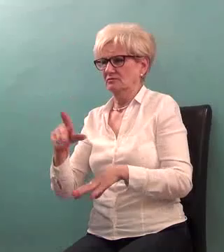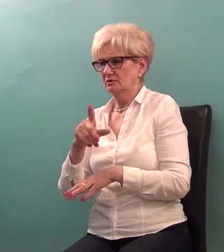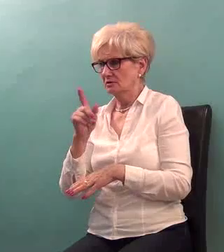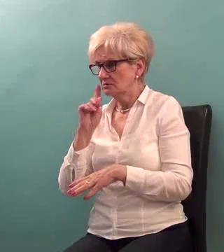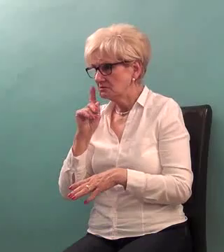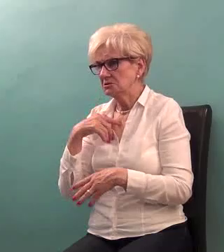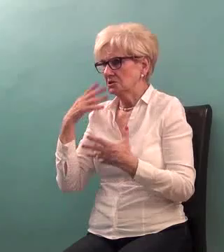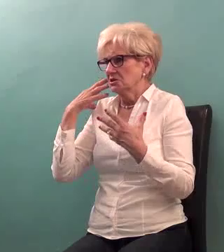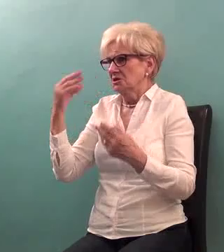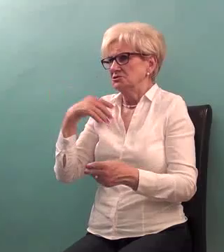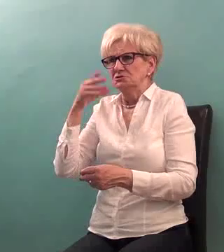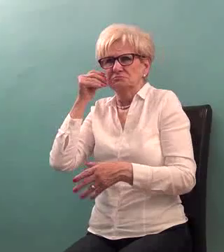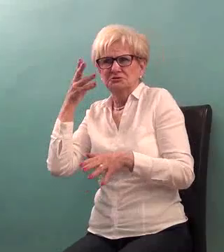Chłopak mówi, że nic nie słyszał, bo mocno spał.